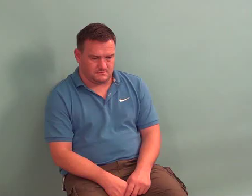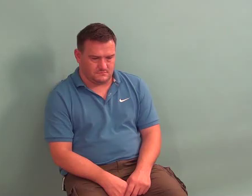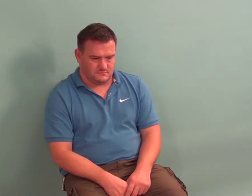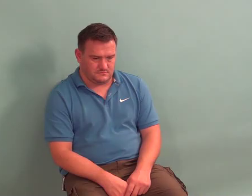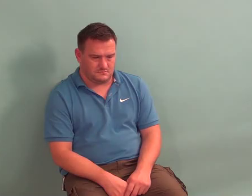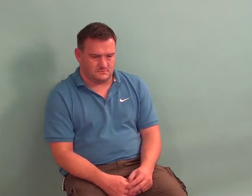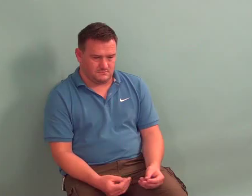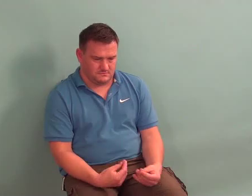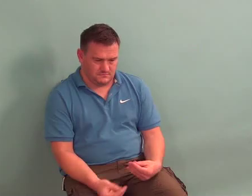Jedzą.